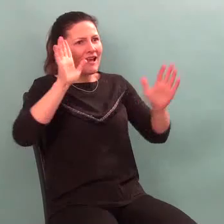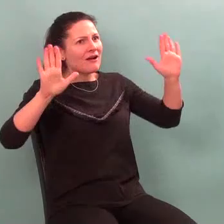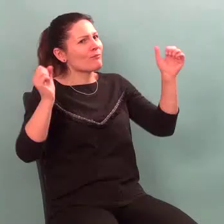Nie chce.